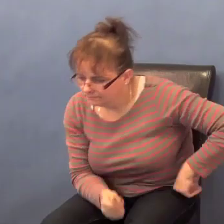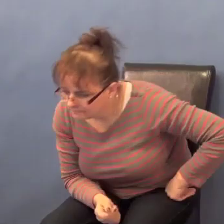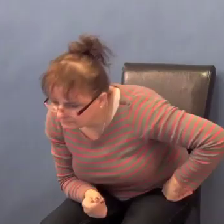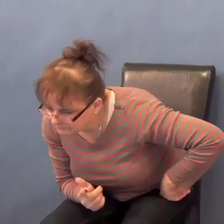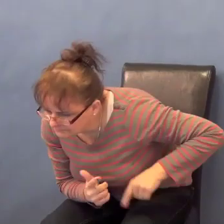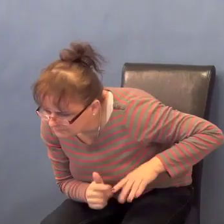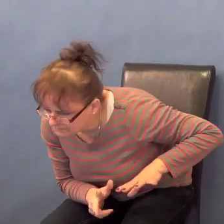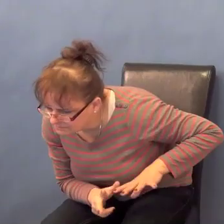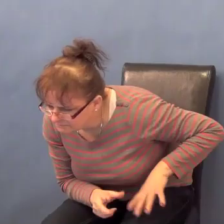Dwudziesty ósmy.